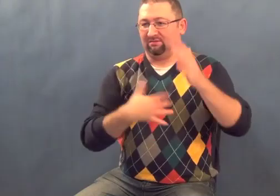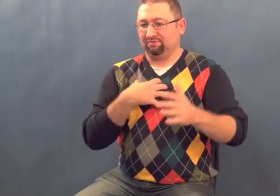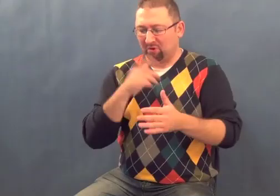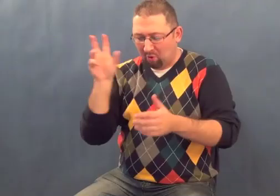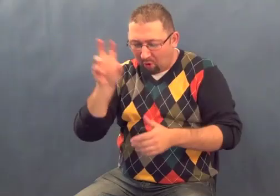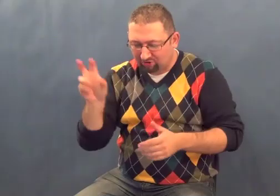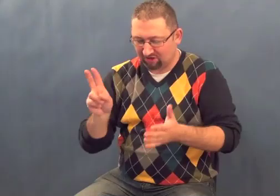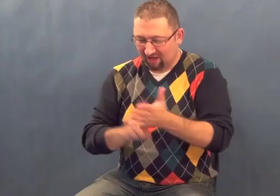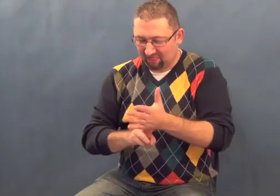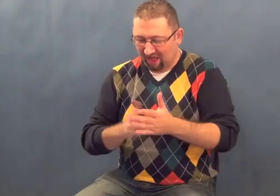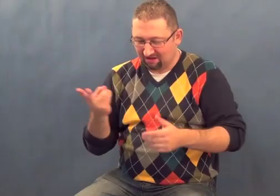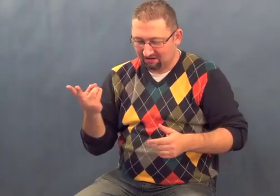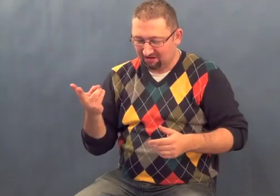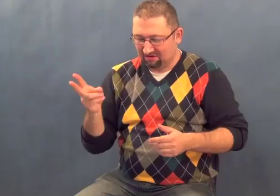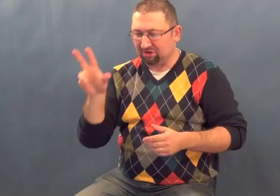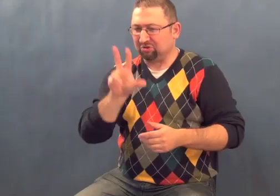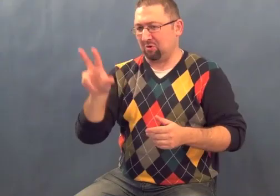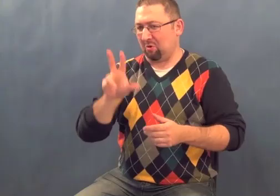Chociaż na trzy godziny.